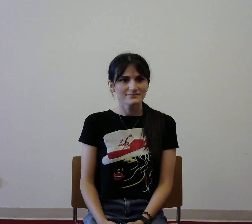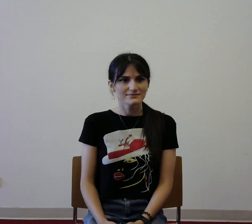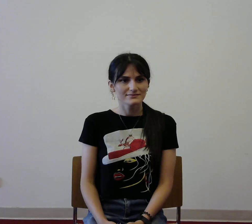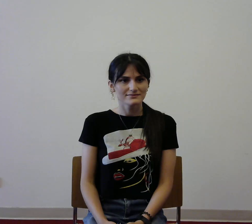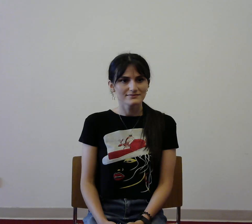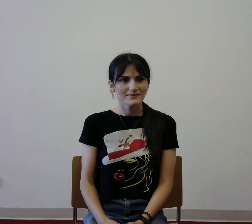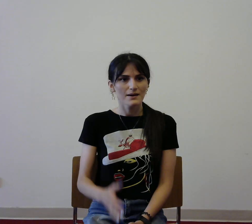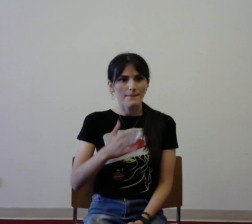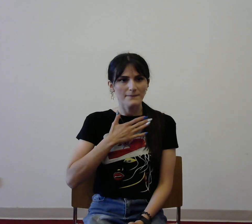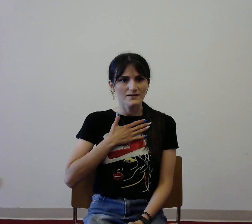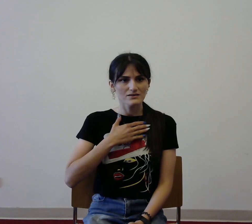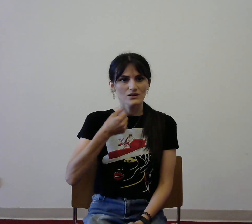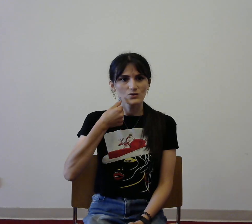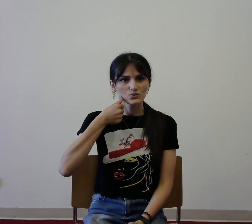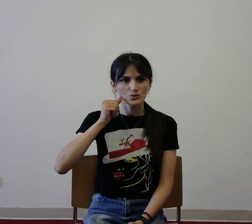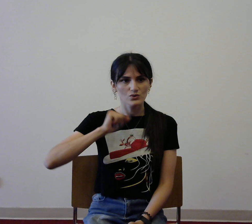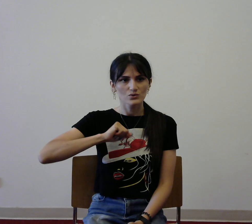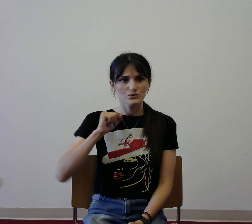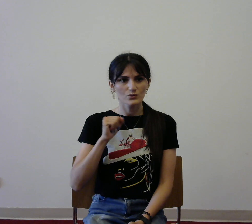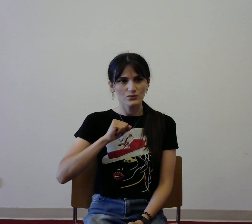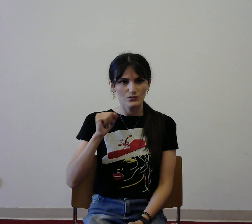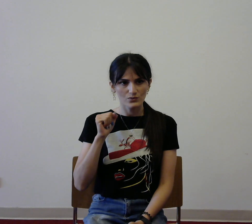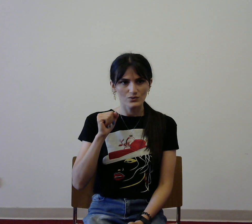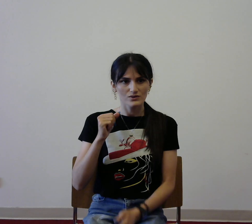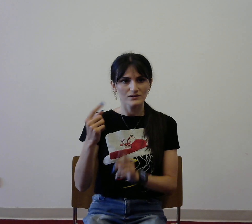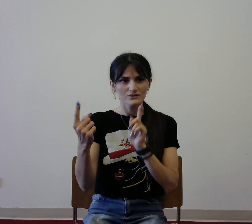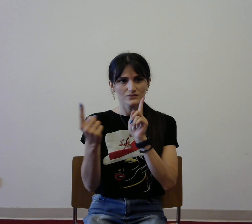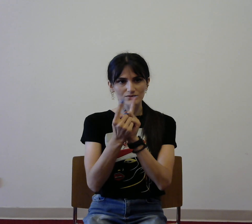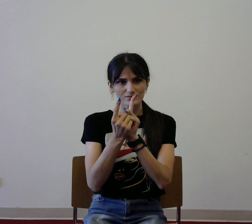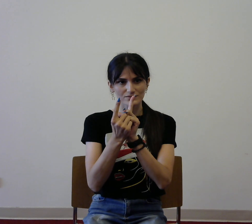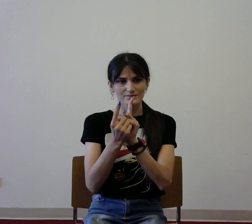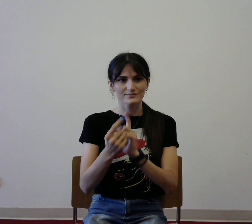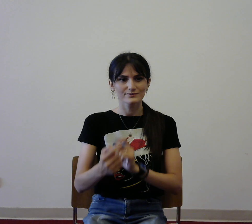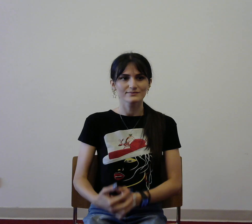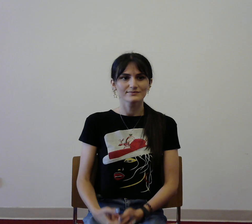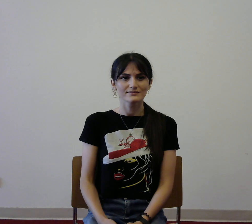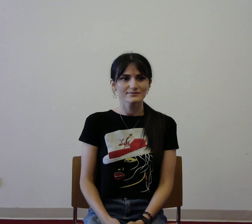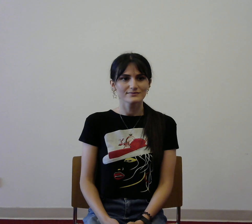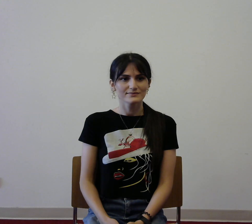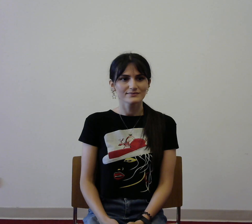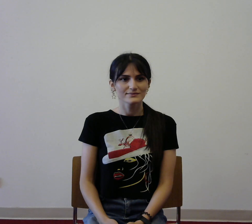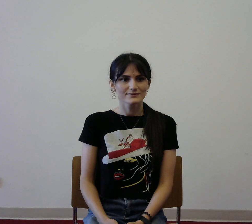Mən dünən dostlarımla görüşmüşdüm